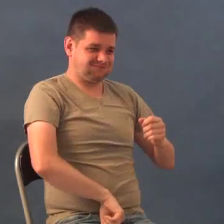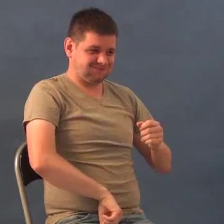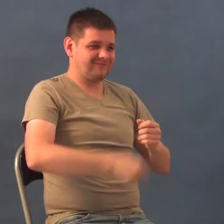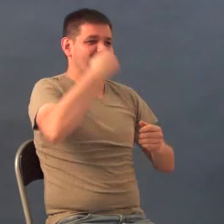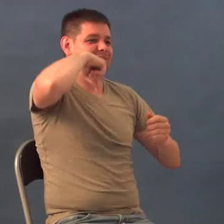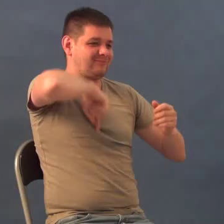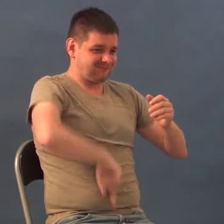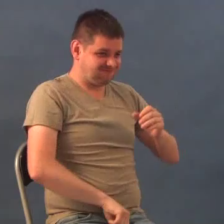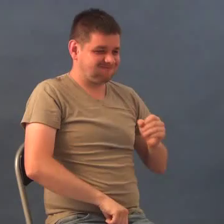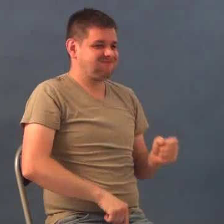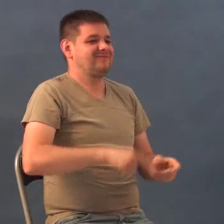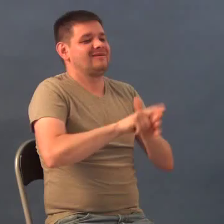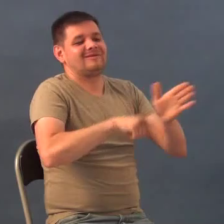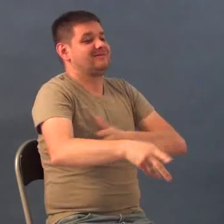Połknął i wypadł z rury.